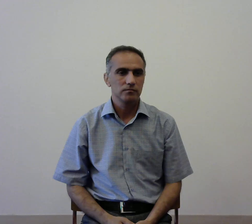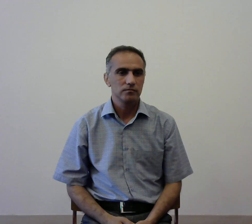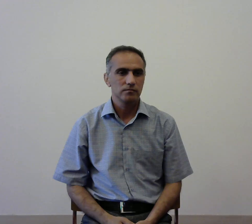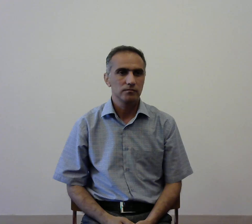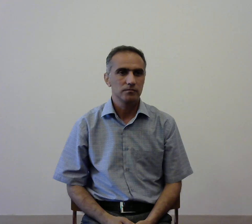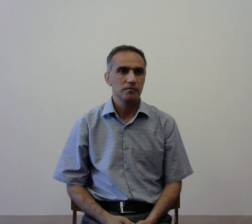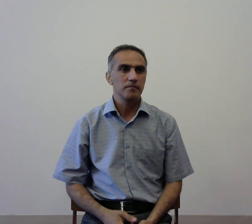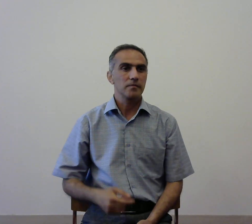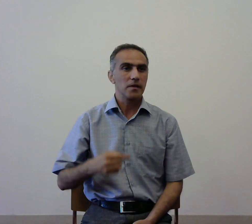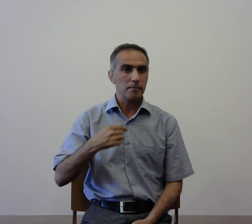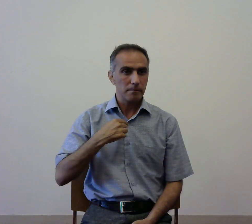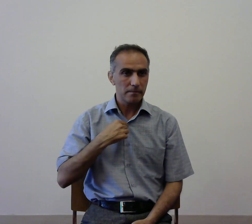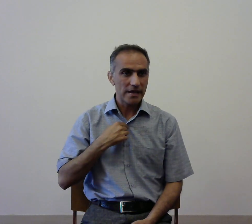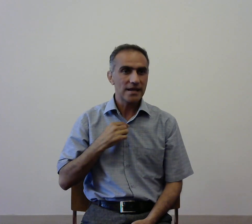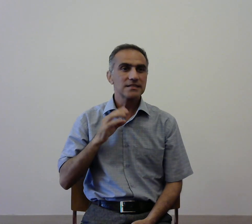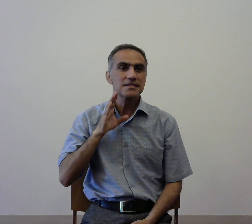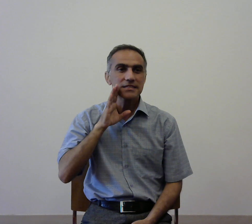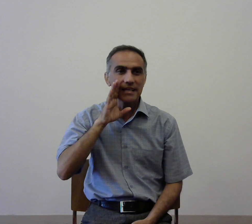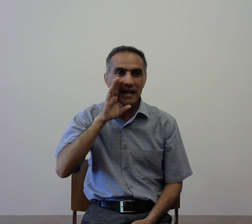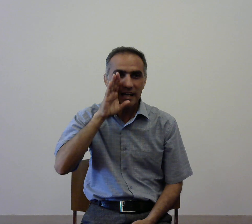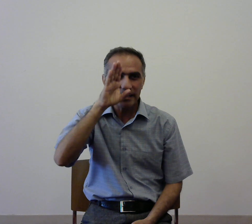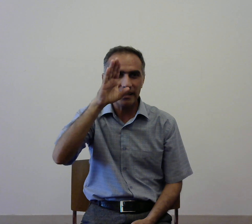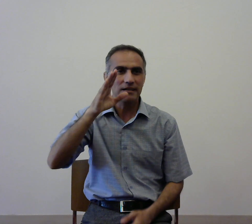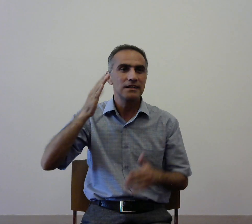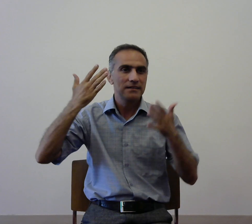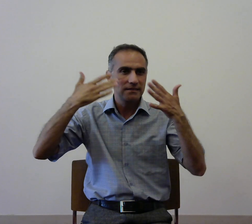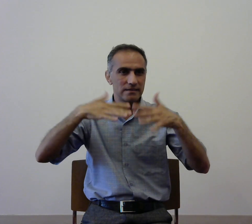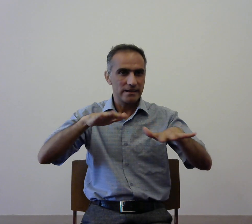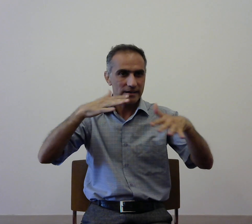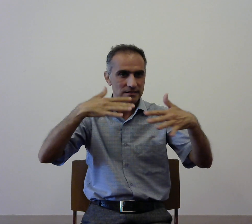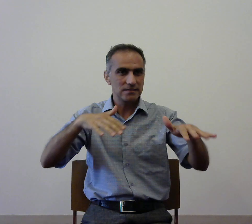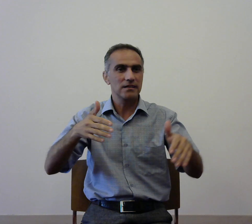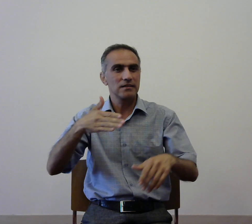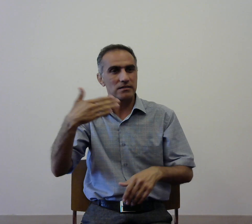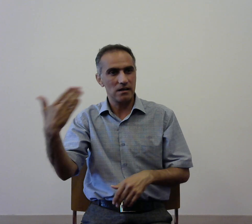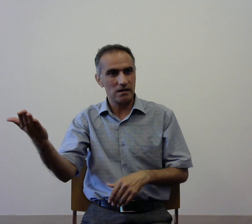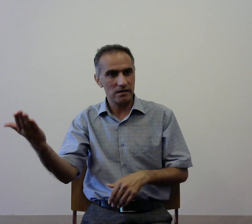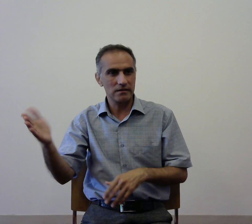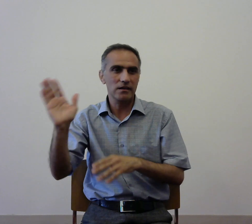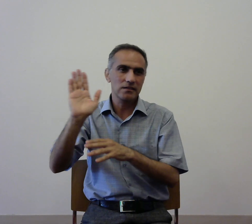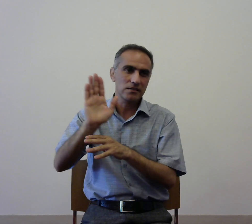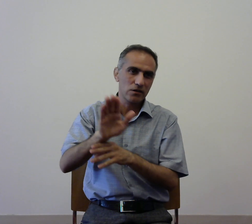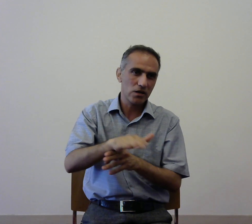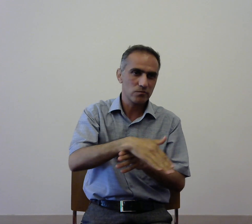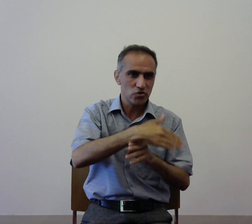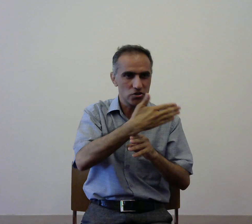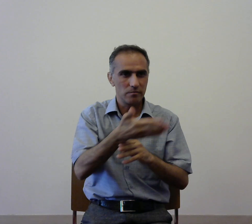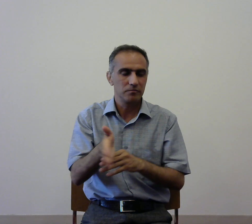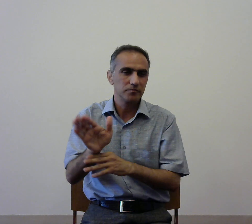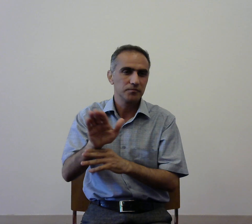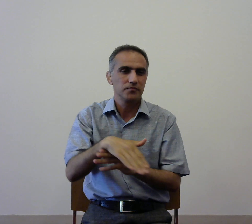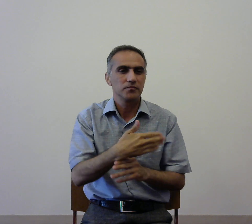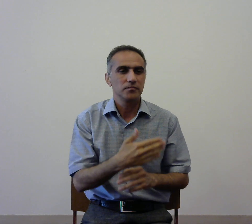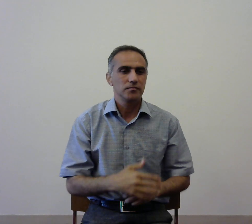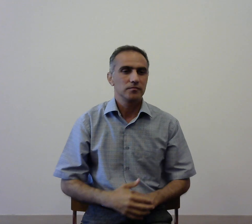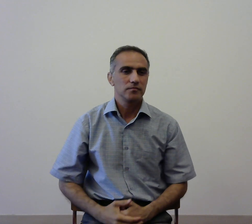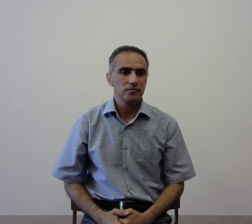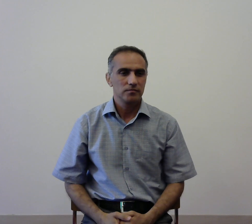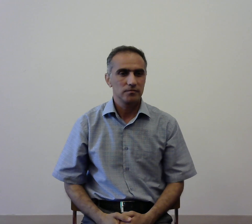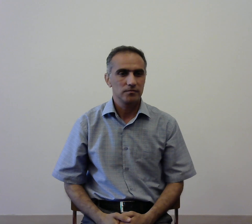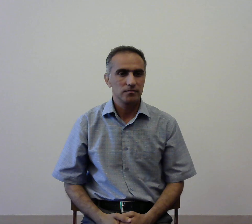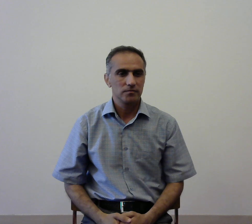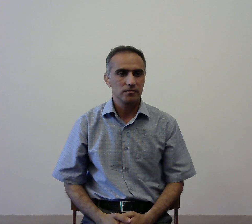Mən səhərlər dənizin kənarında gəzirəm